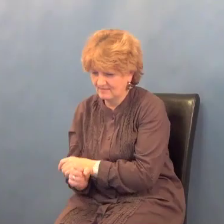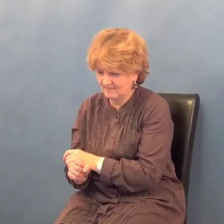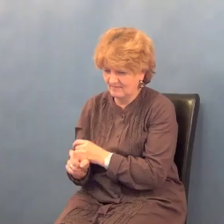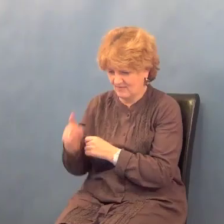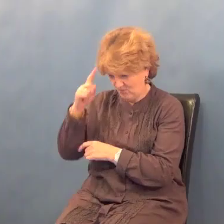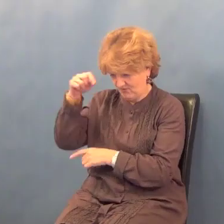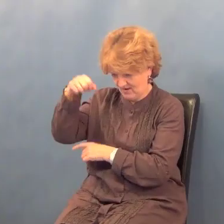Głowa na podłodze.